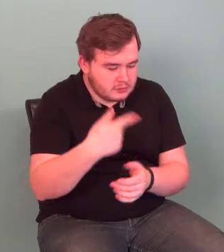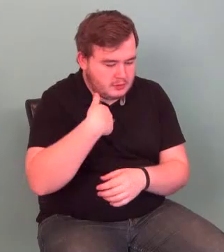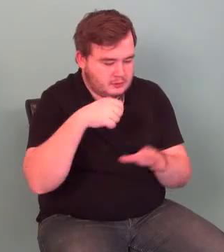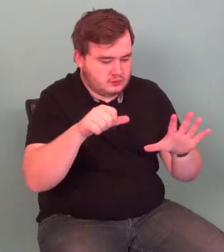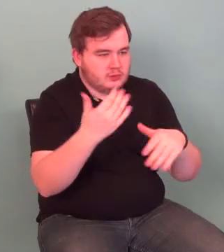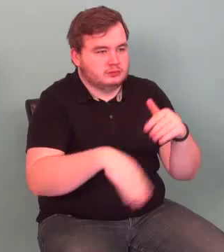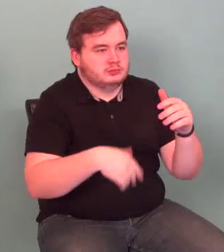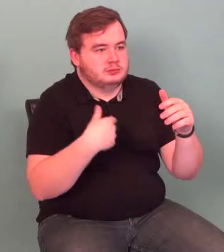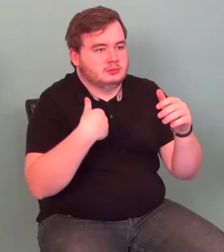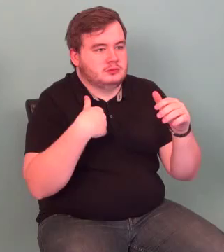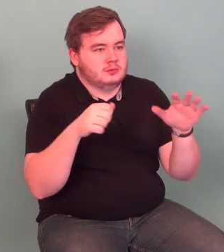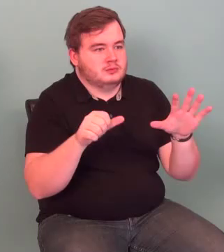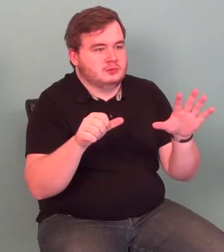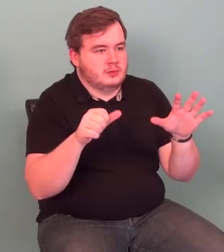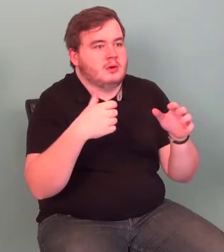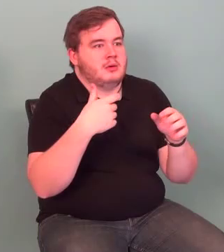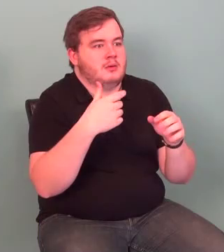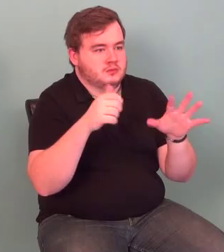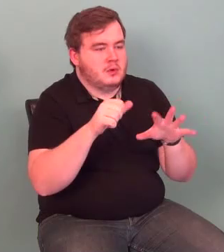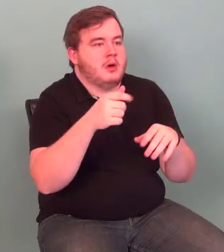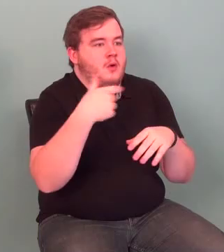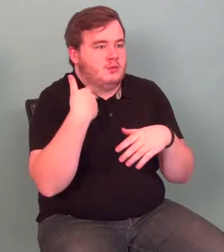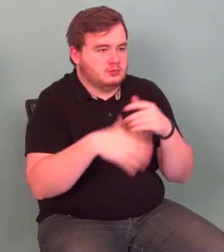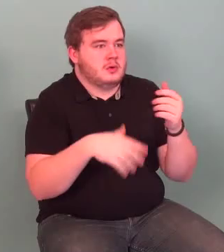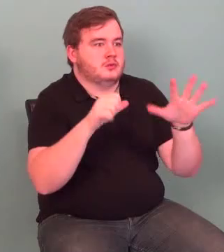Ja kończę o szóstej.